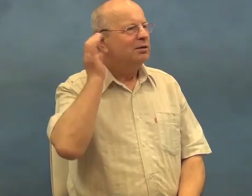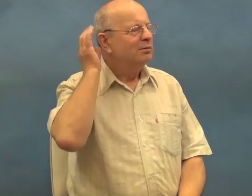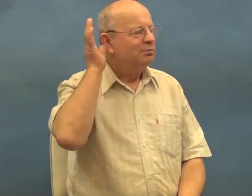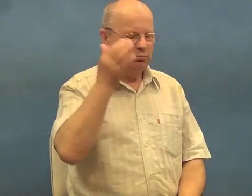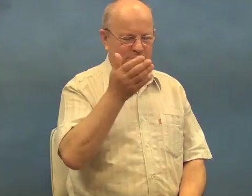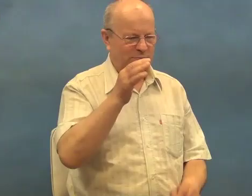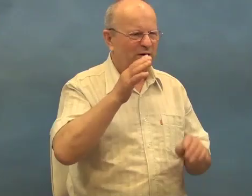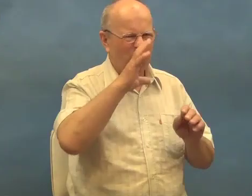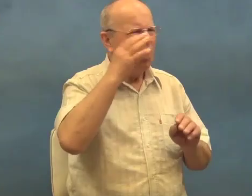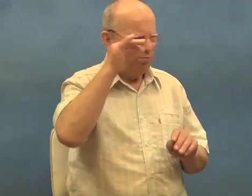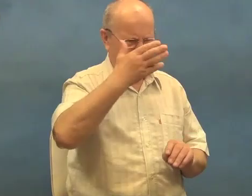Miś...